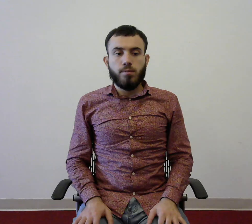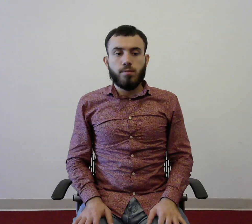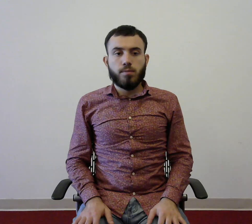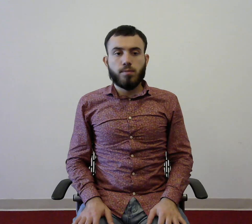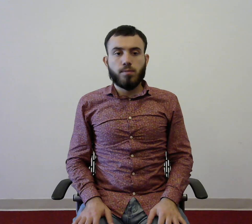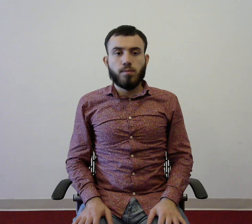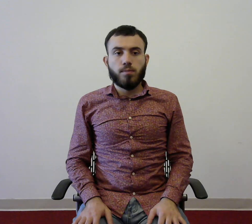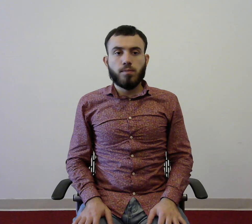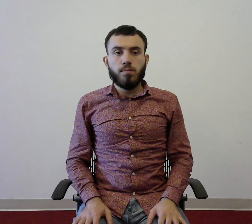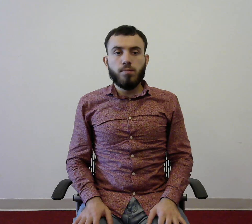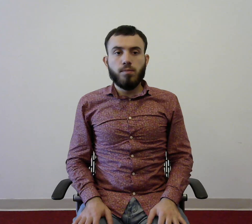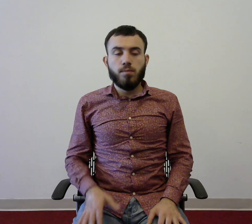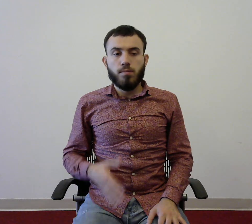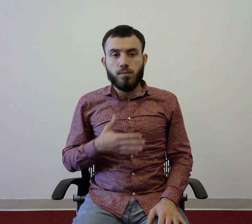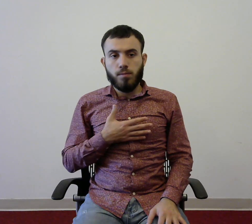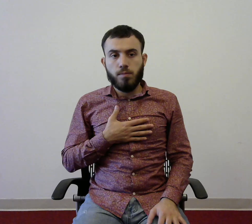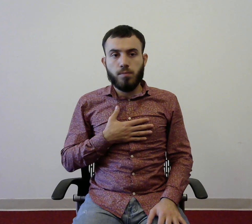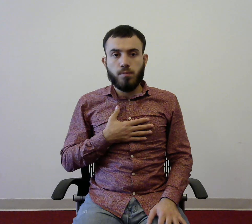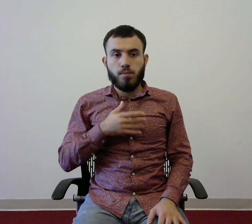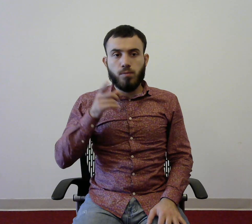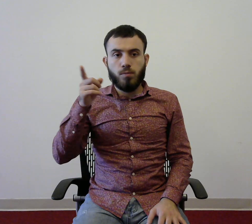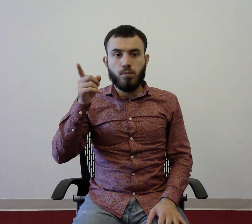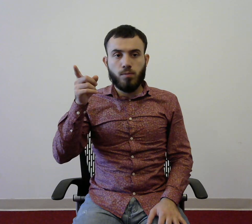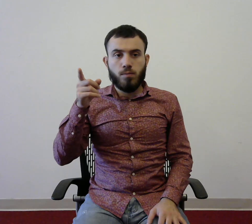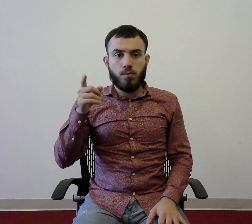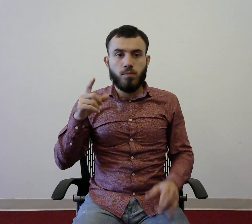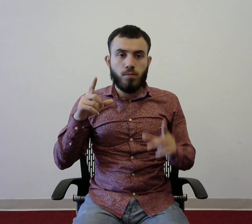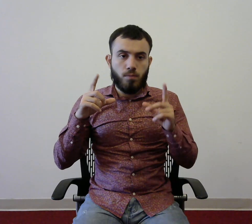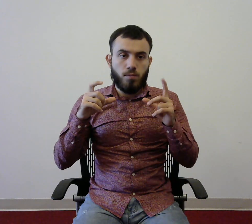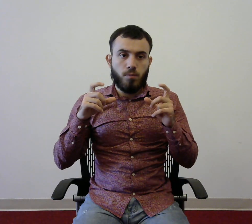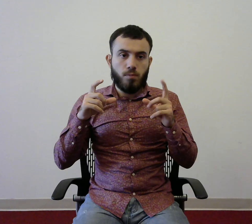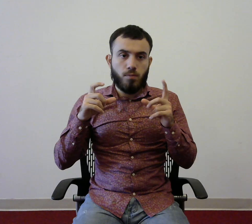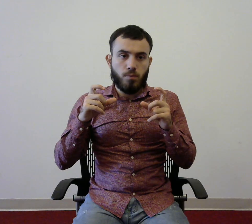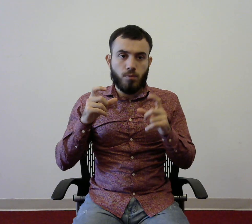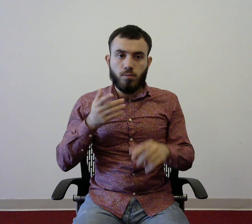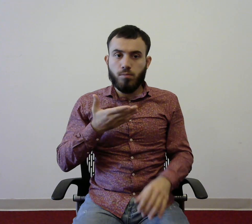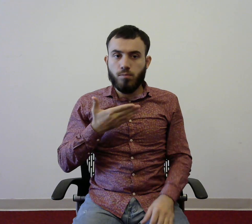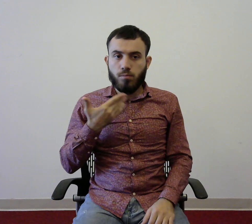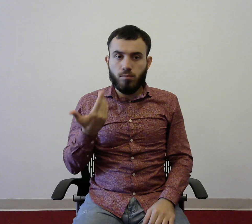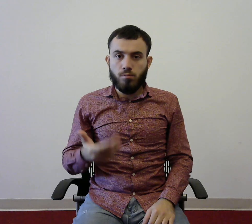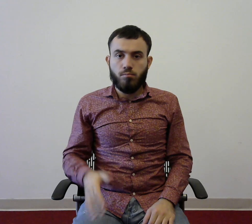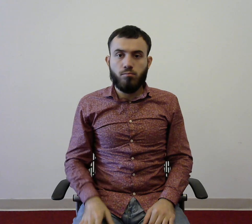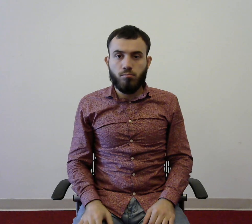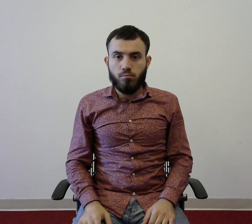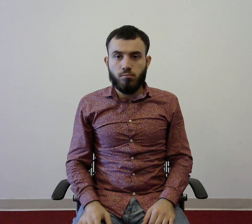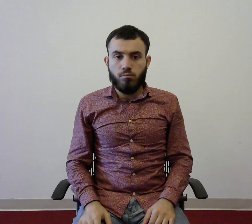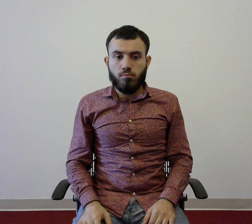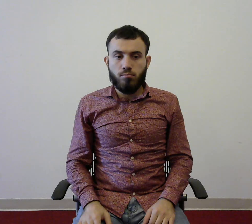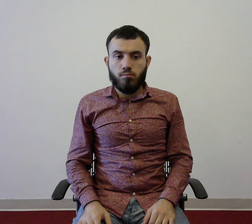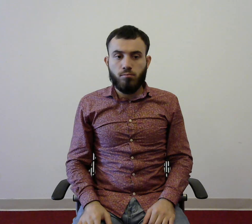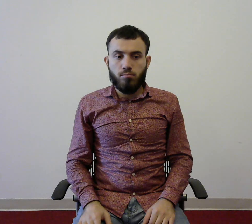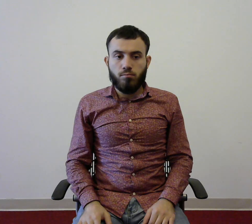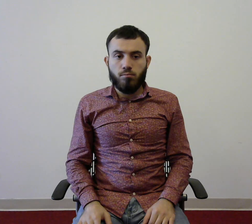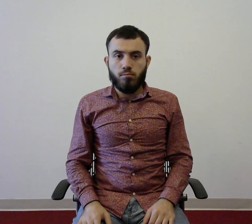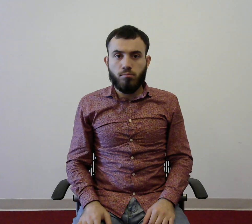Məndə onun şəkli yoxdur